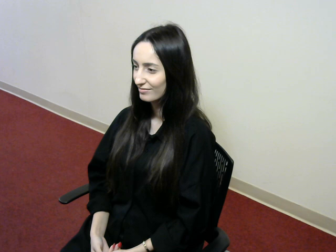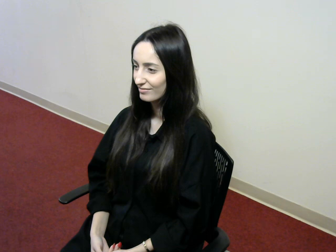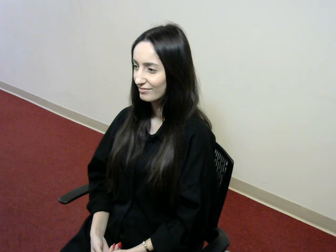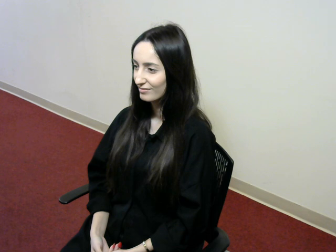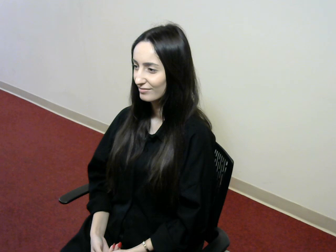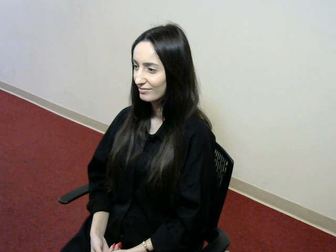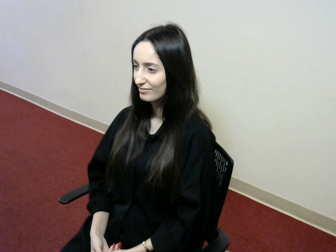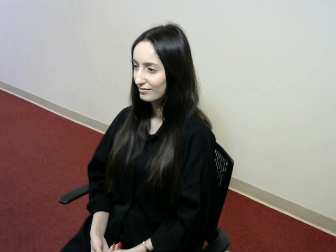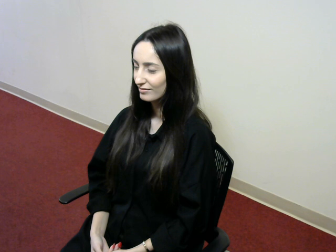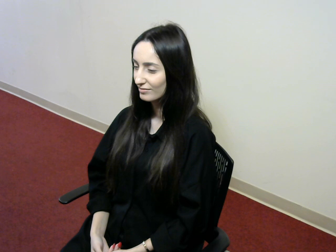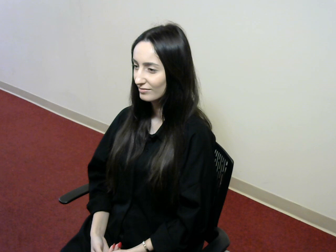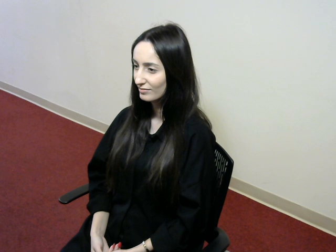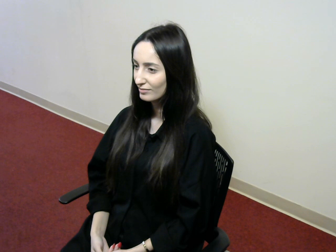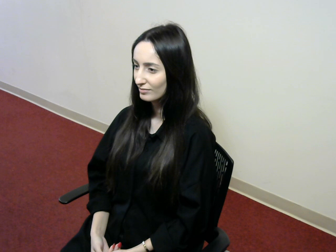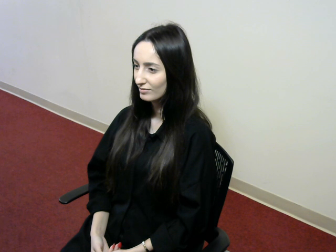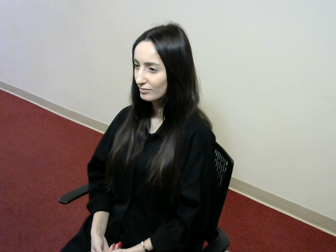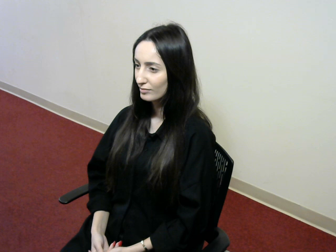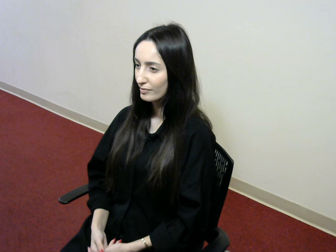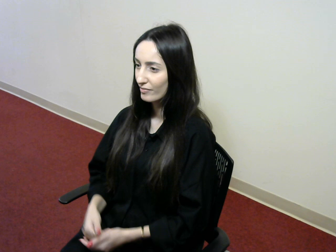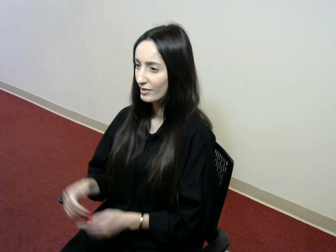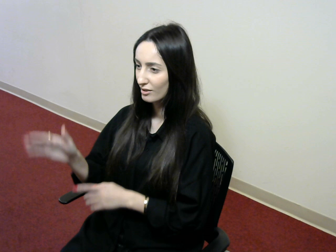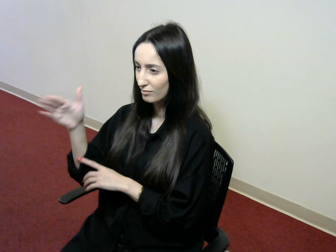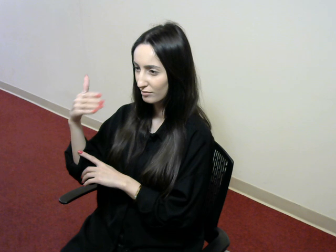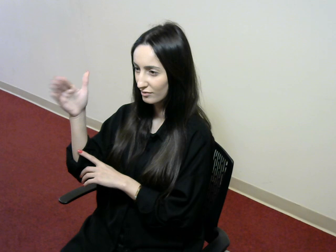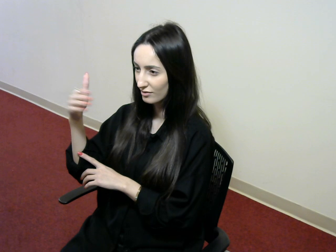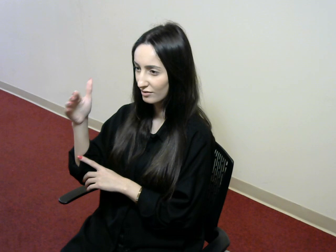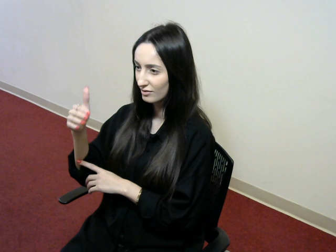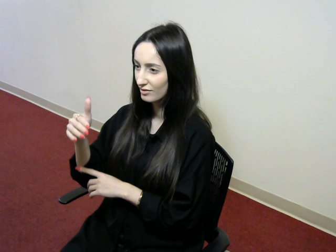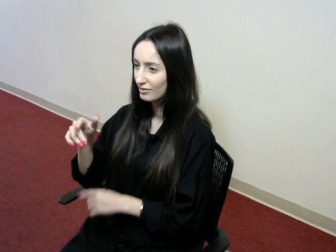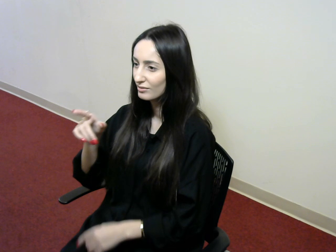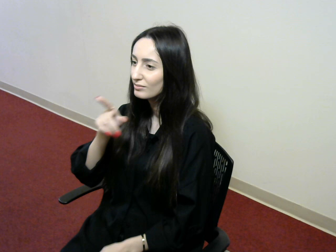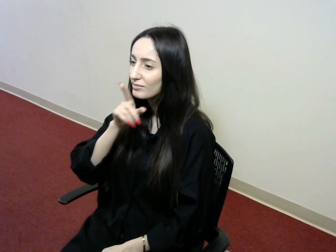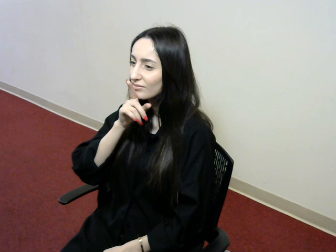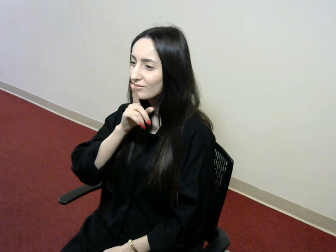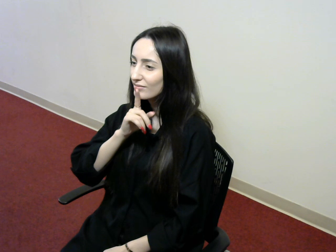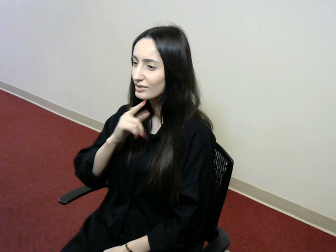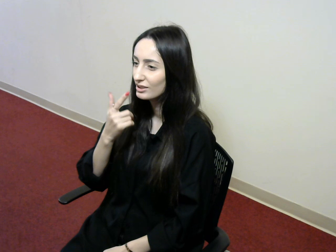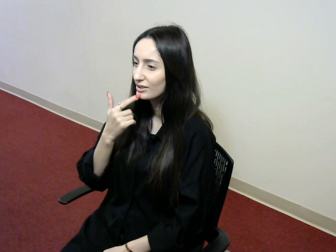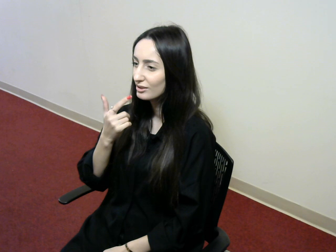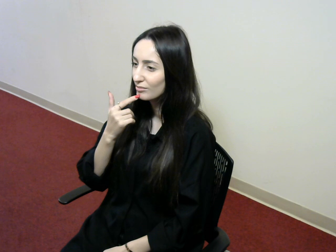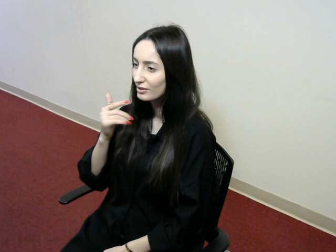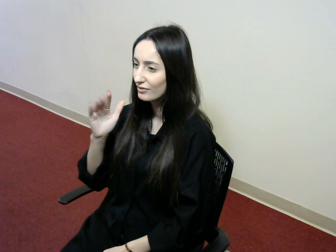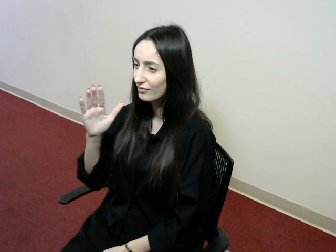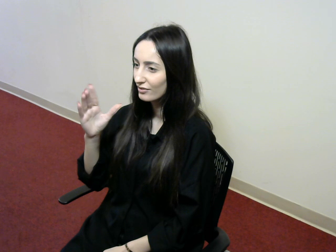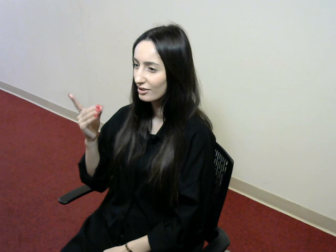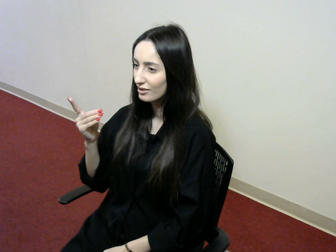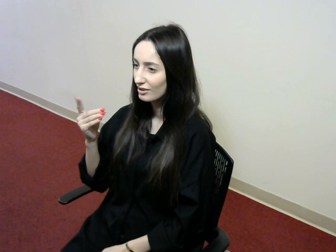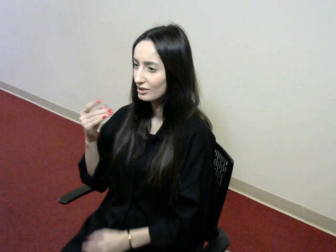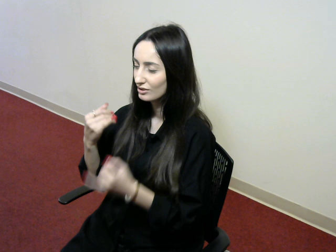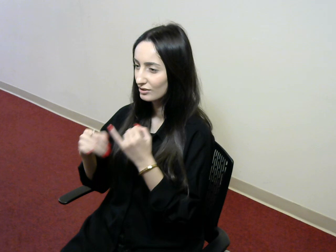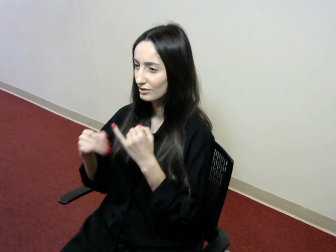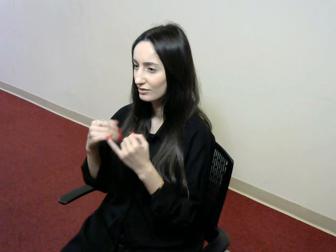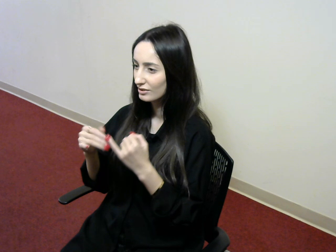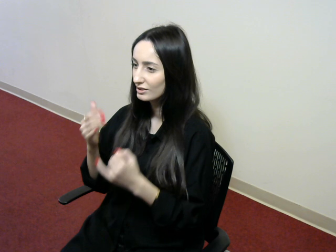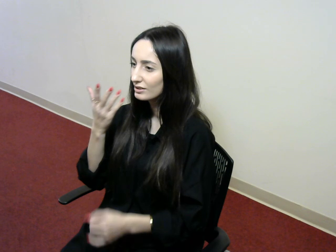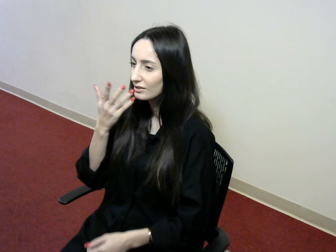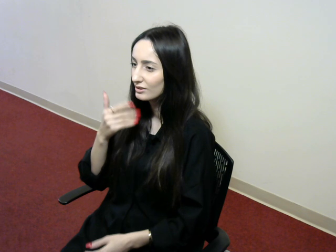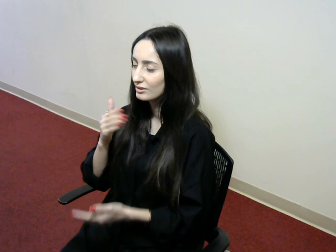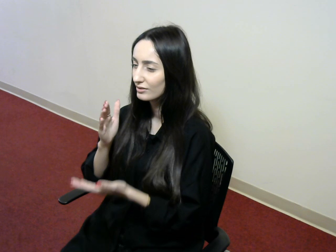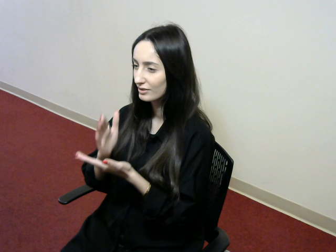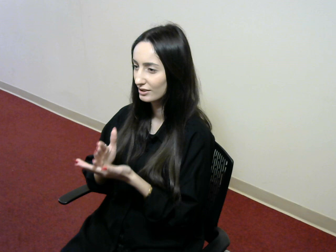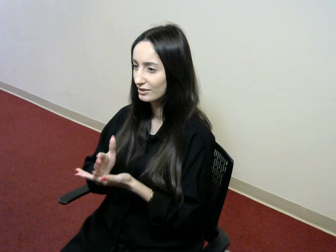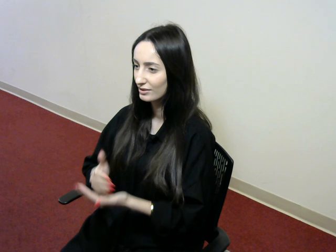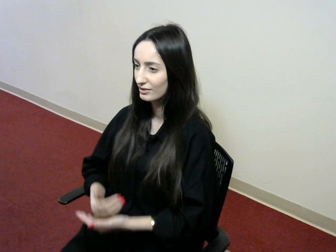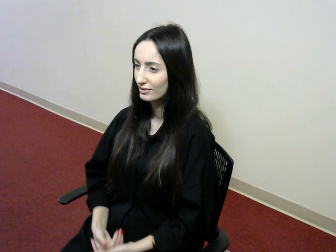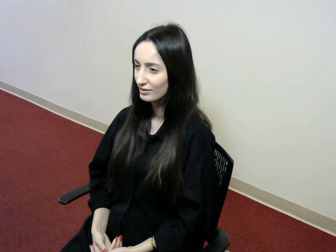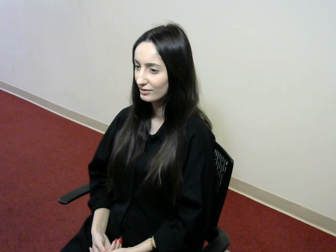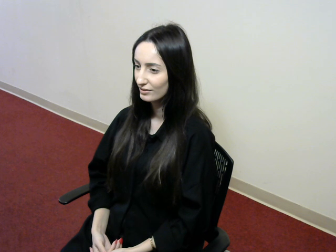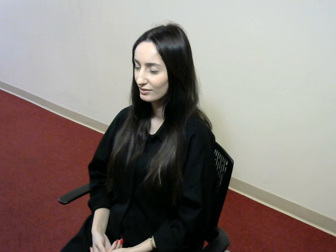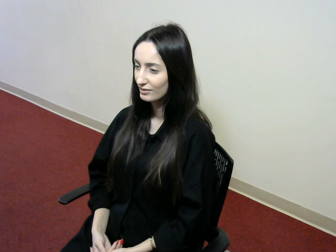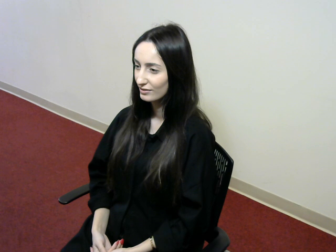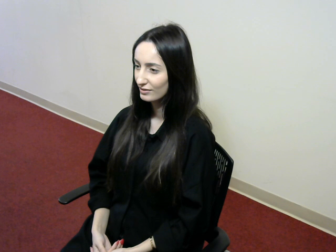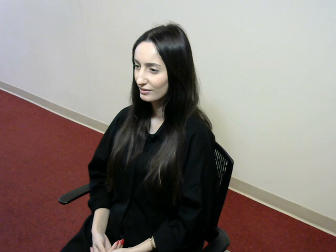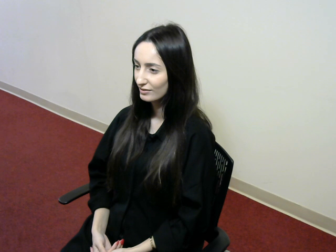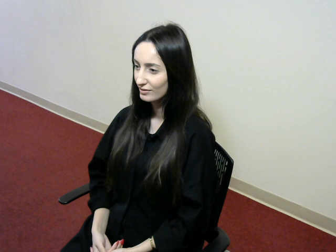Bayrağımızda mavi, qırmızı və yaşıl rənglər var